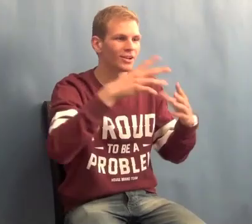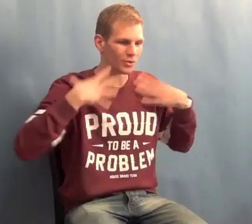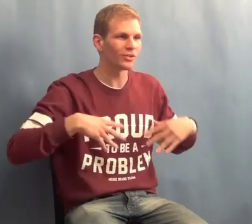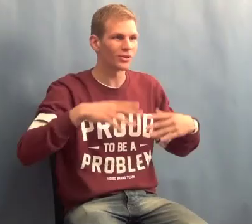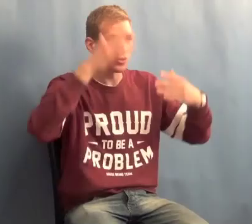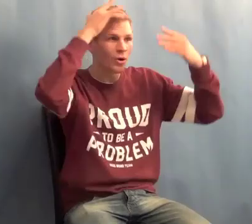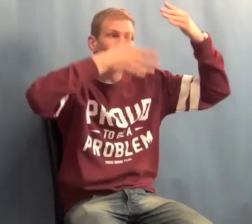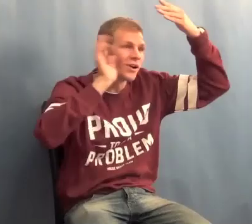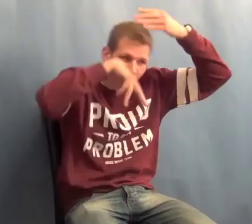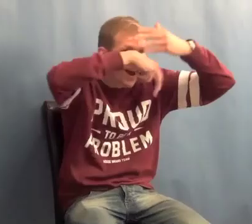Nie było widać głowy, tylko sama postać w tym ubraniu.